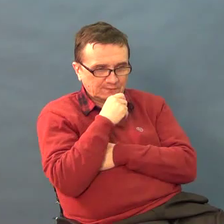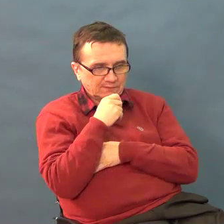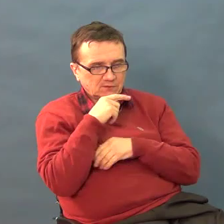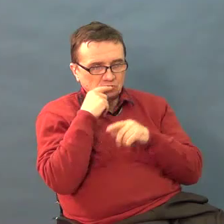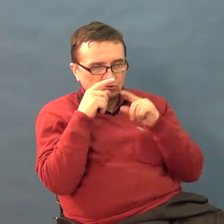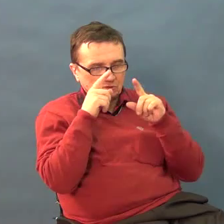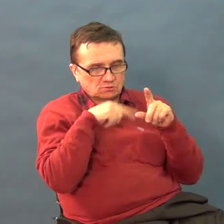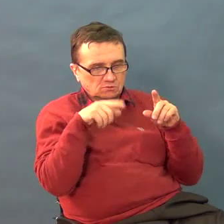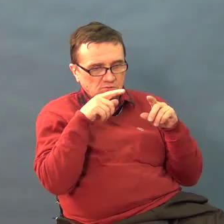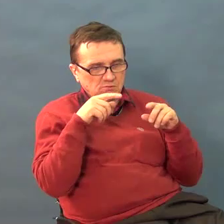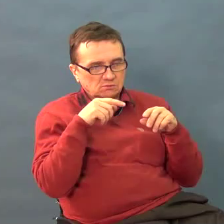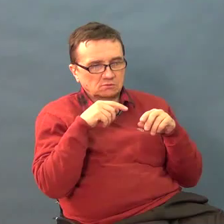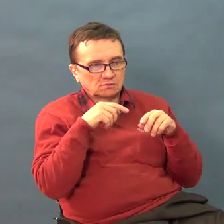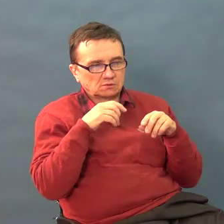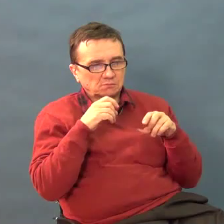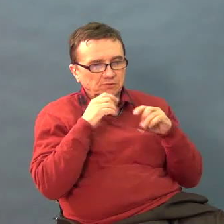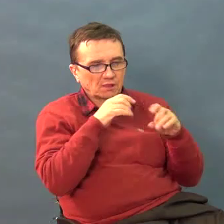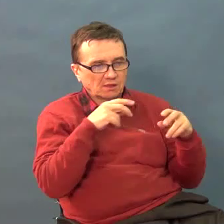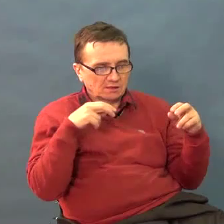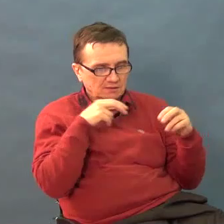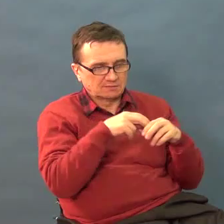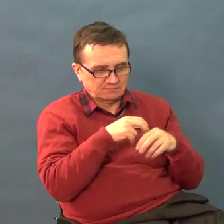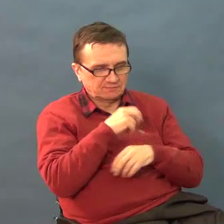Czerwone koło oznacza, że nie wolno wbiegać.